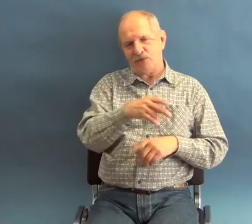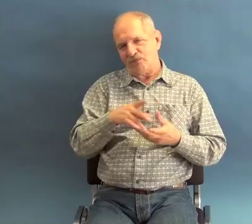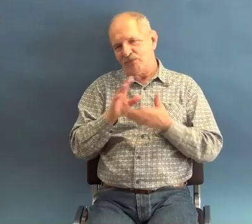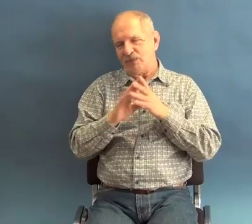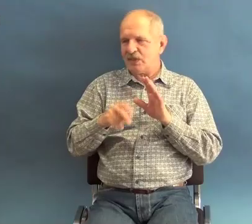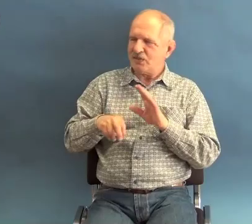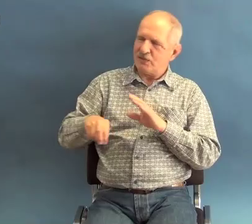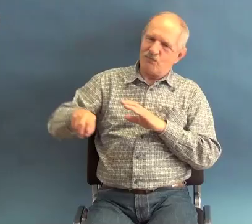Powoli odchodzi.